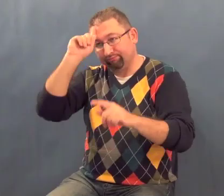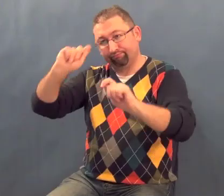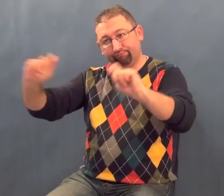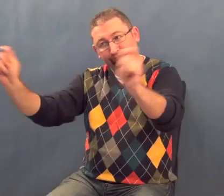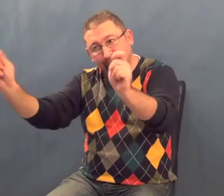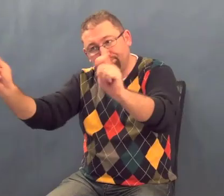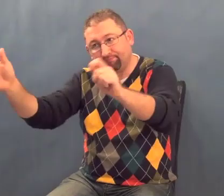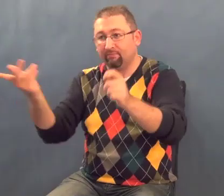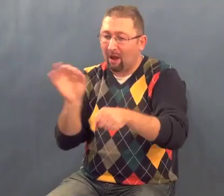Uprzedza.